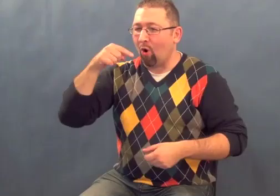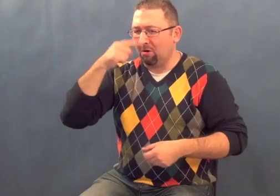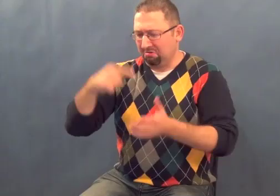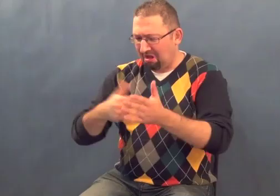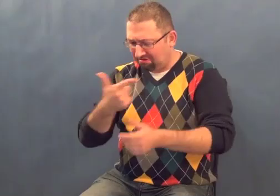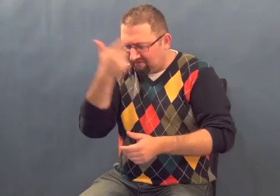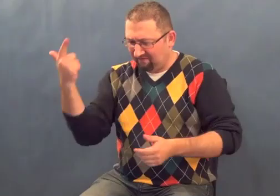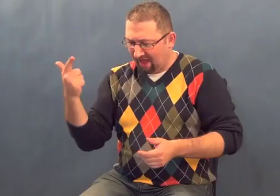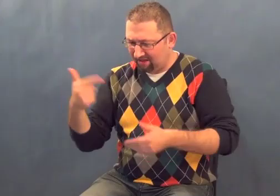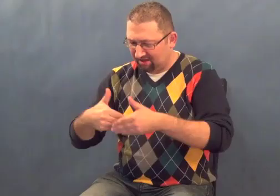Planujemy dwa dni.